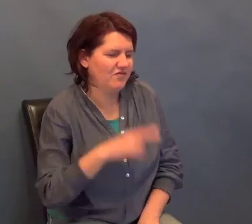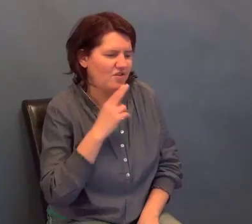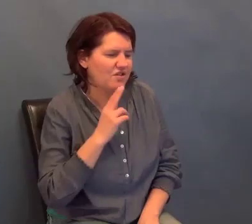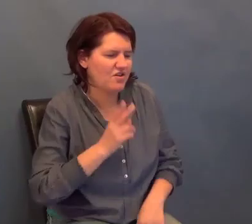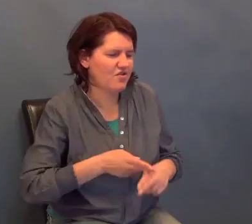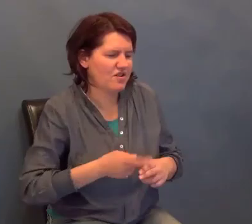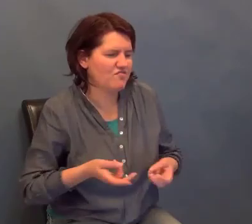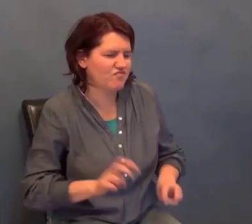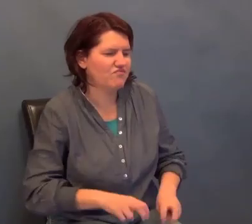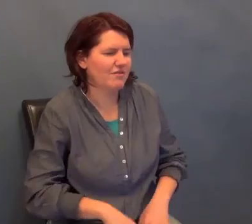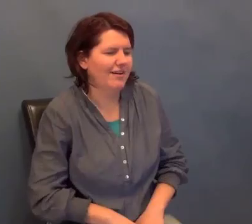Woda powoduje chorobę.